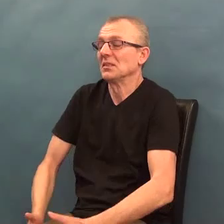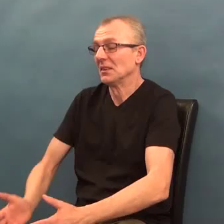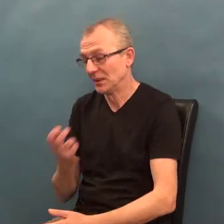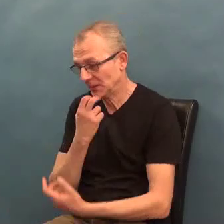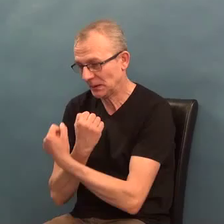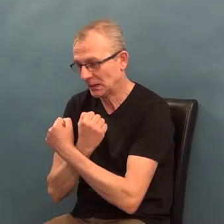Prąd.